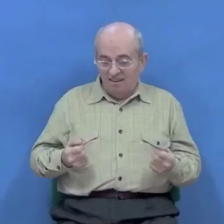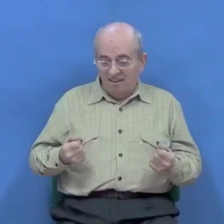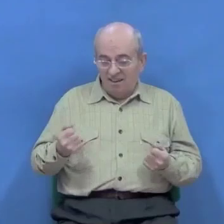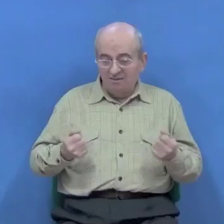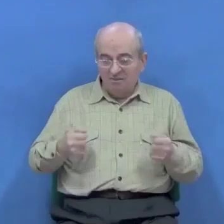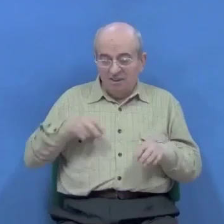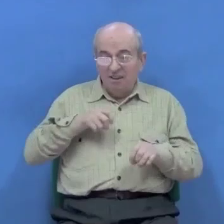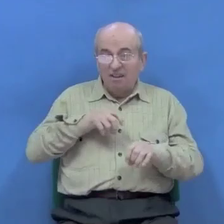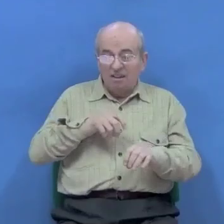Samochód.